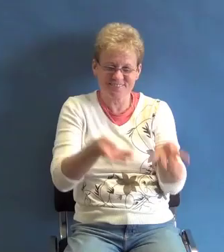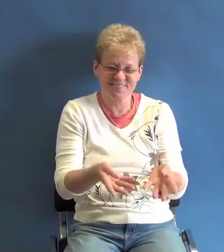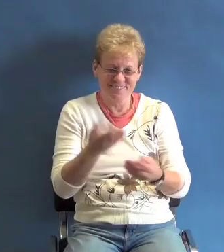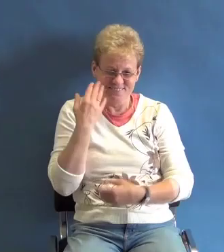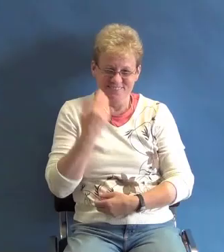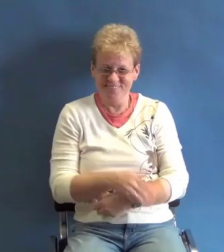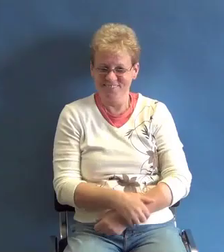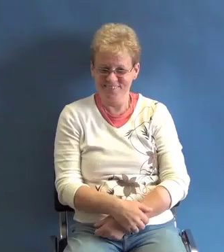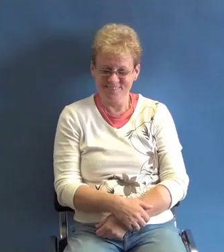Wiem, z tego płota.